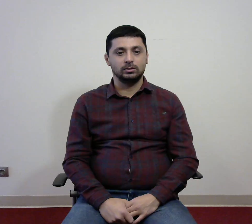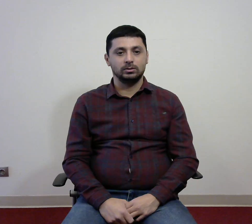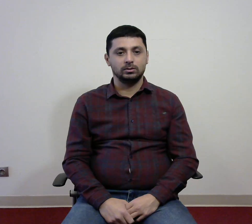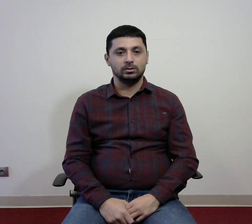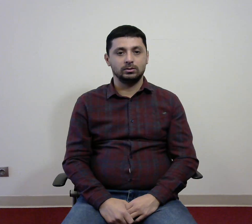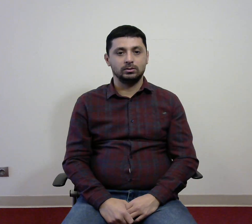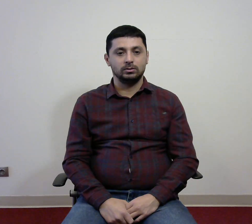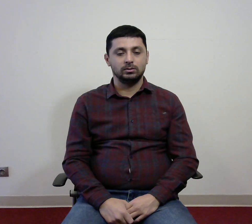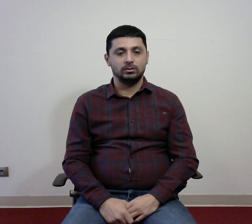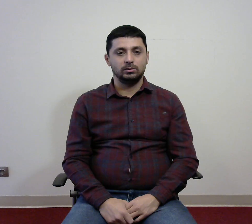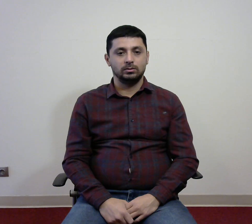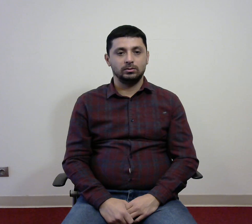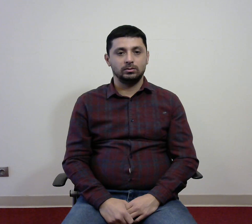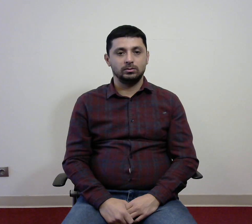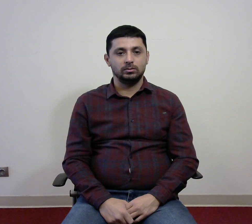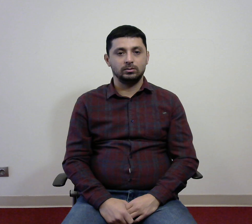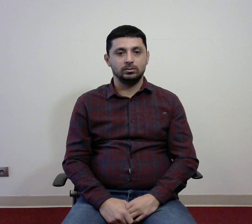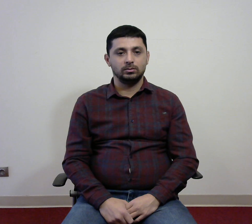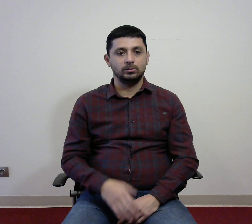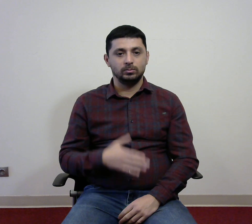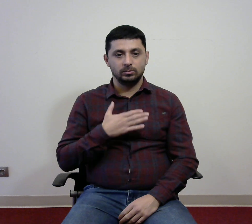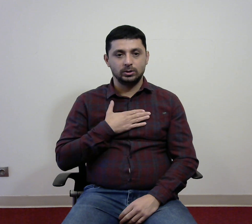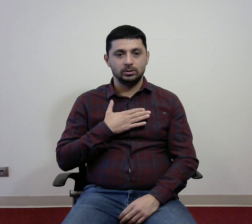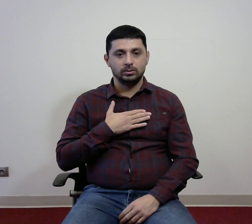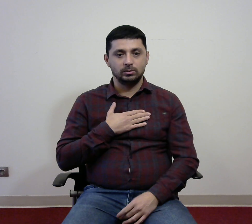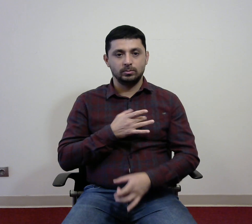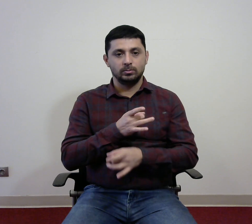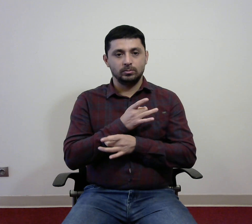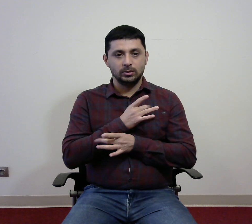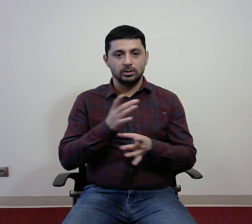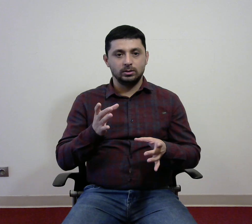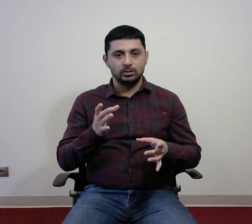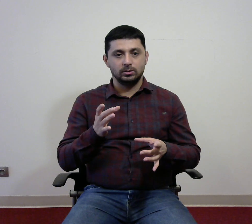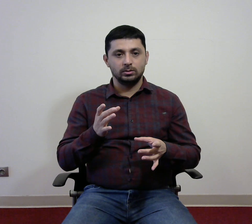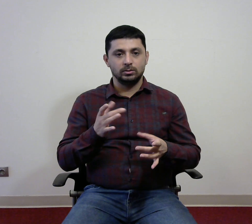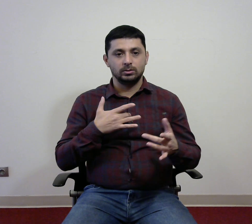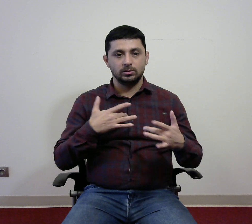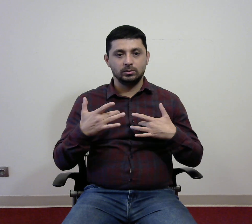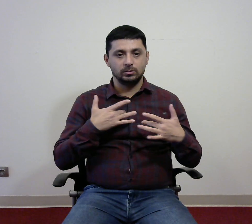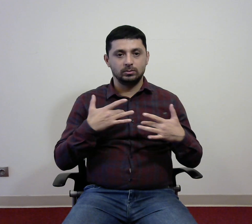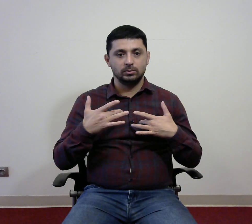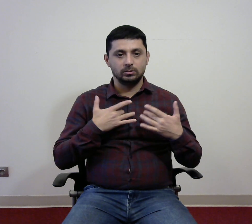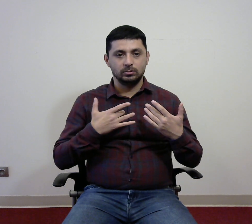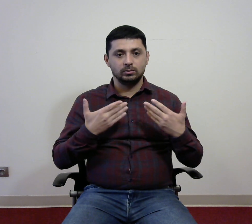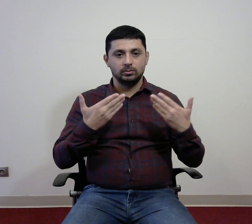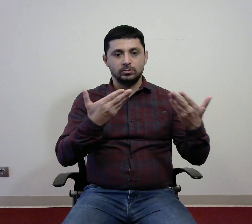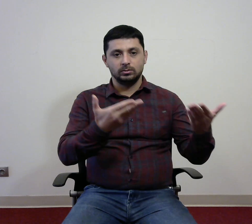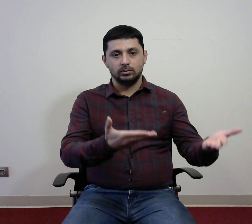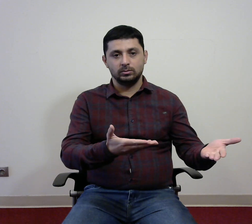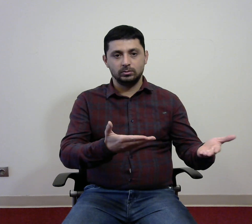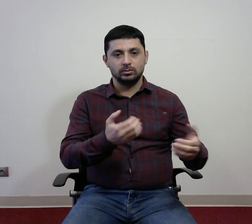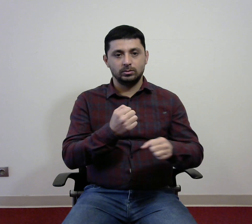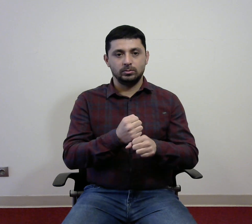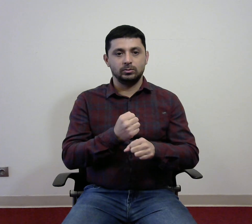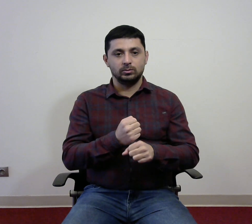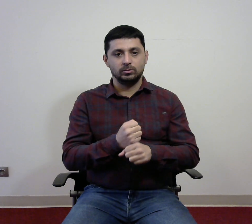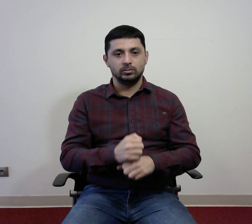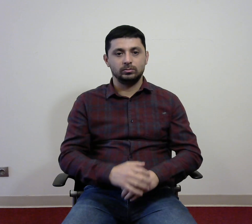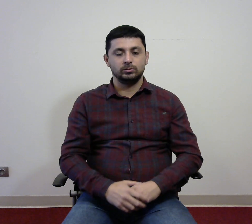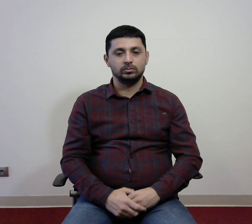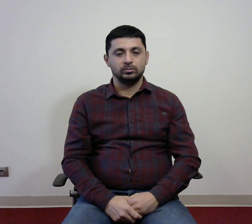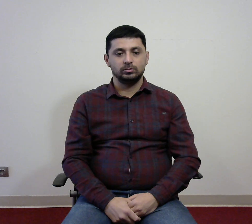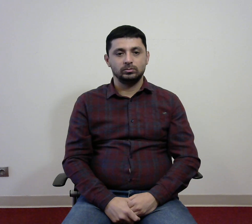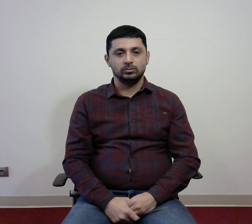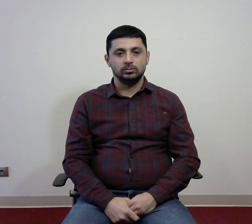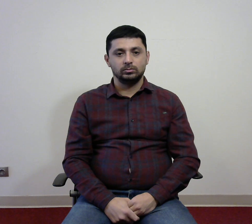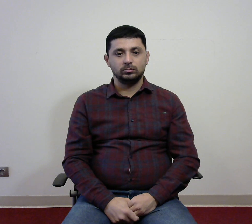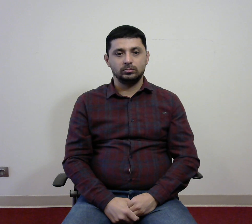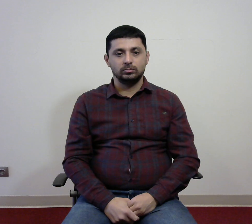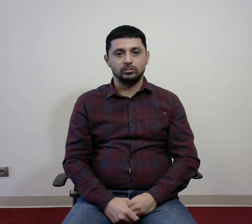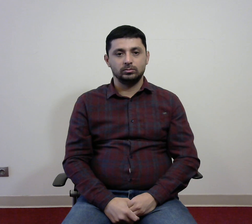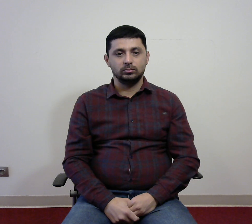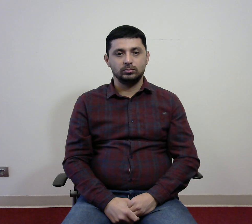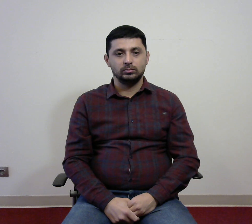Məni bayram tədbirinə dəvət ediblər